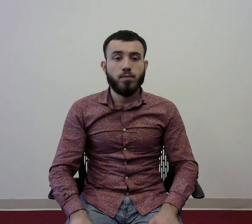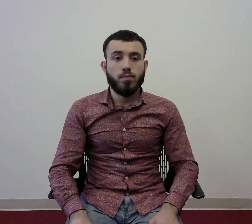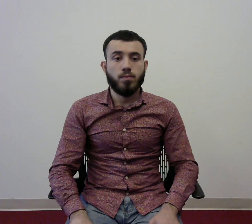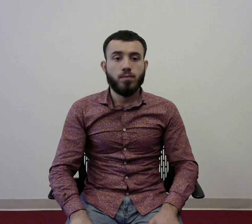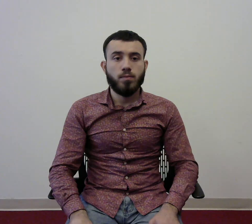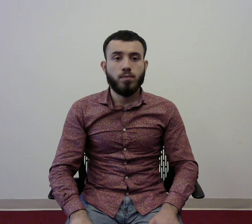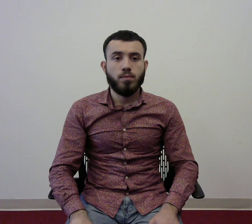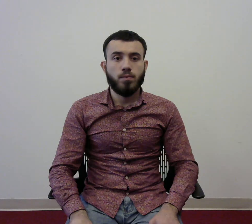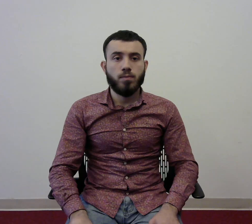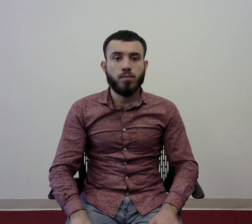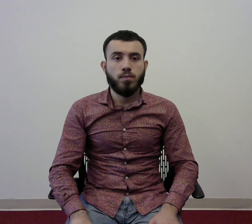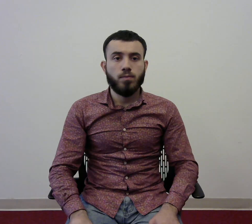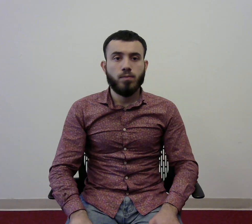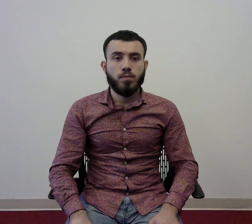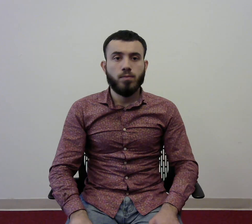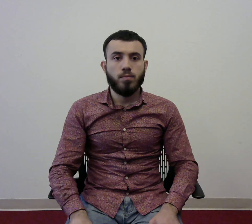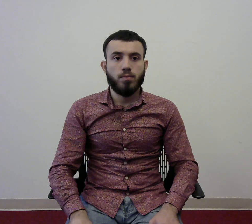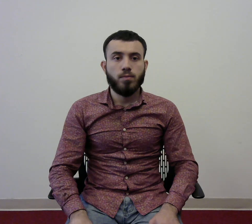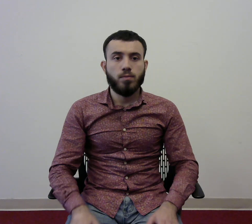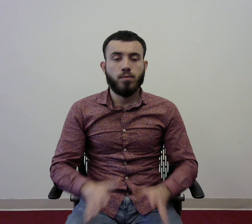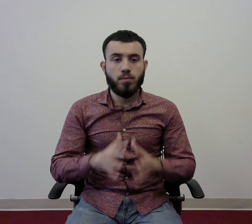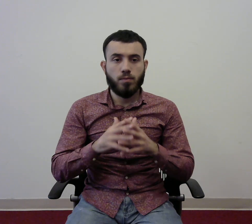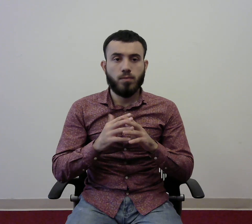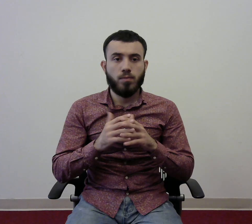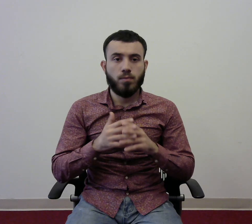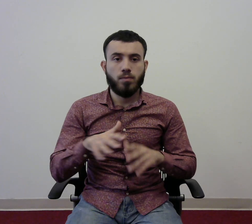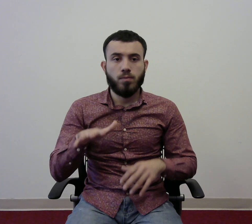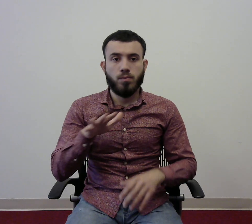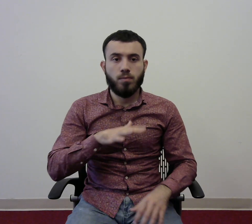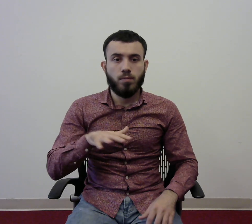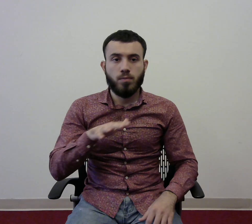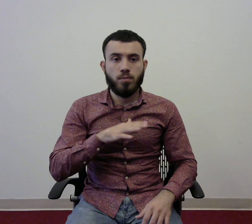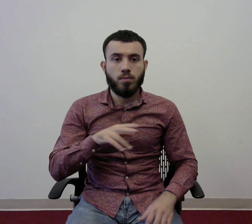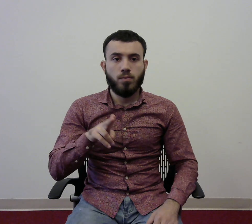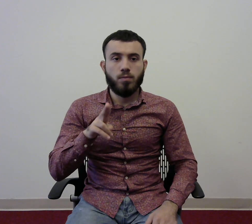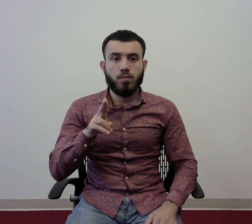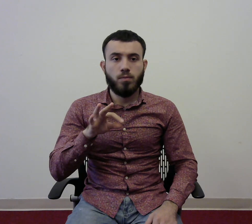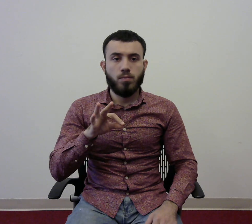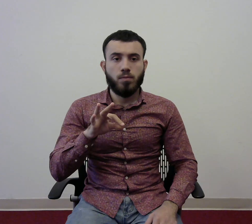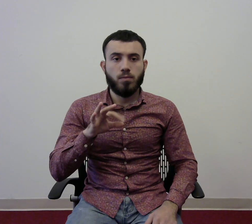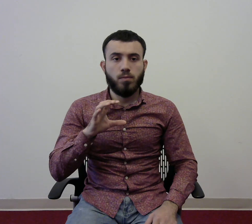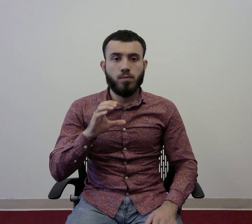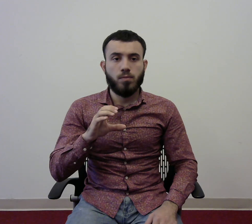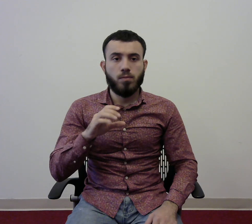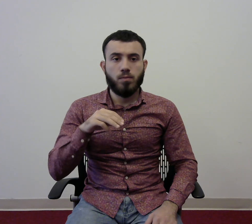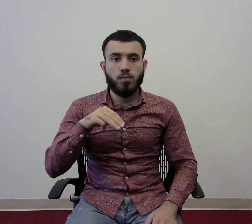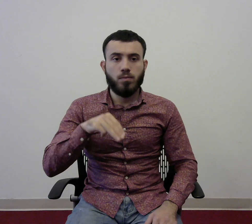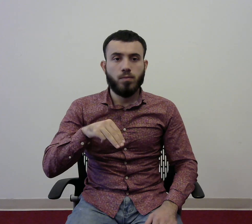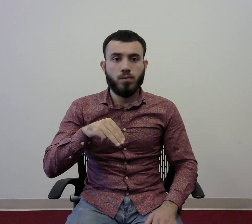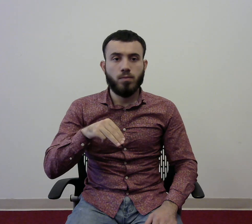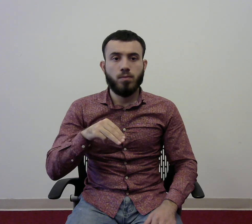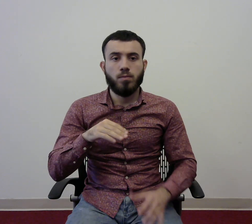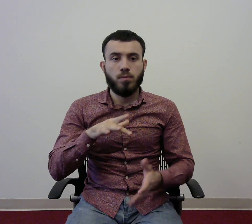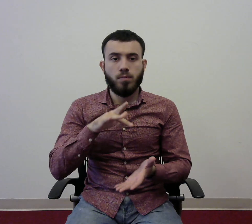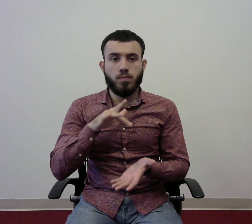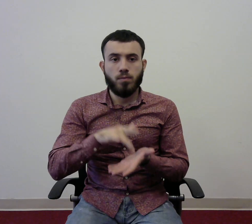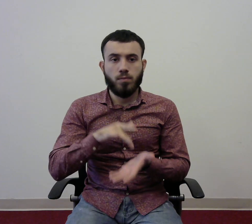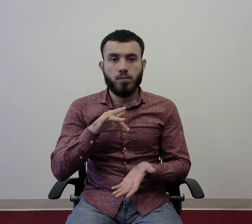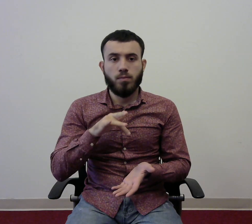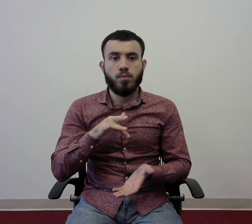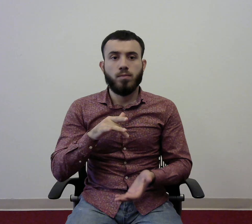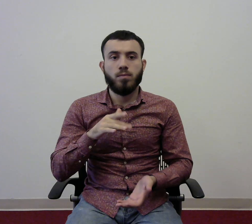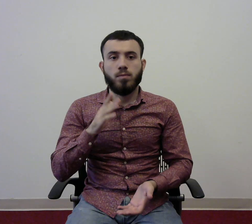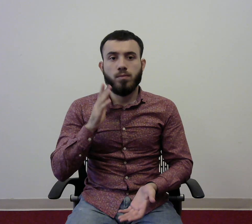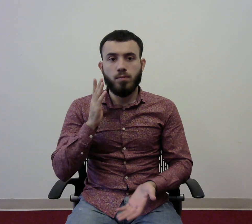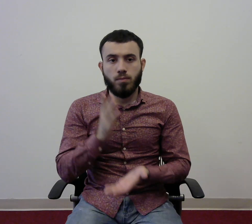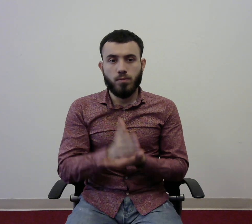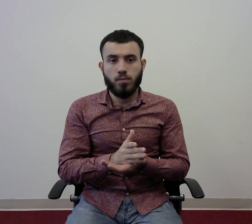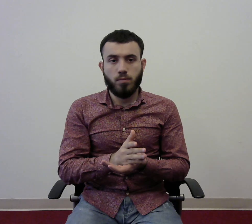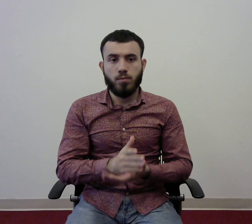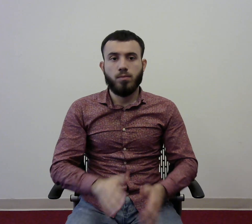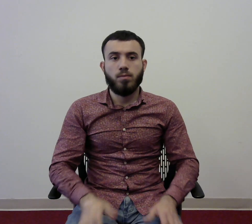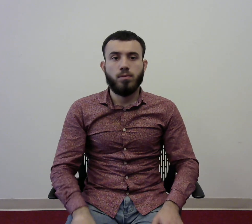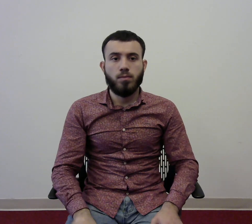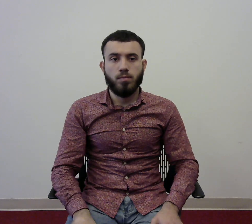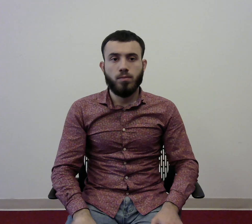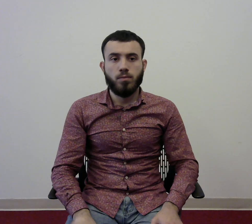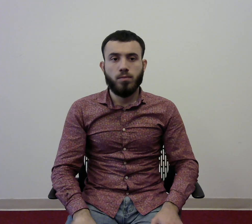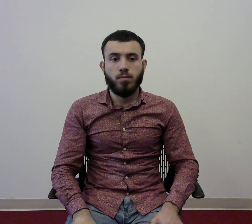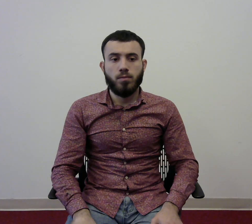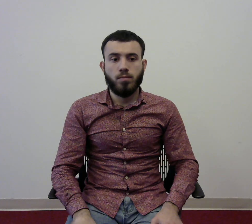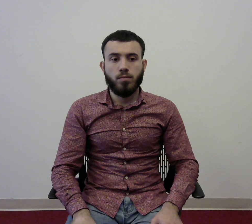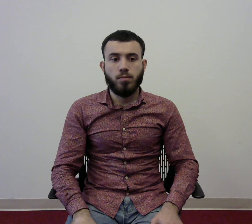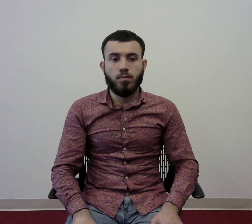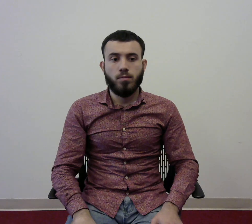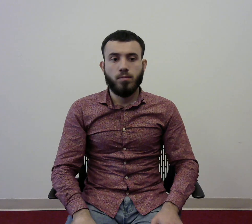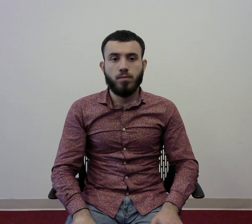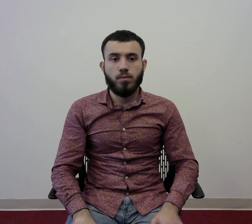Rayonlarda DOST Mərkəzləri varmı?